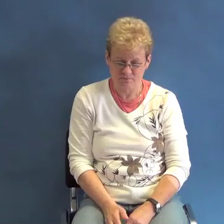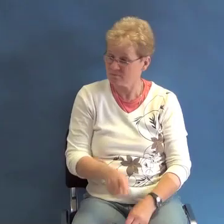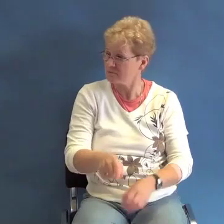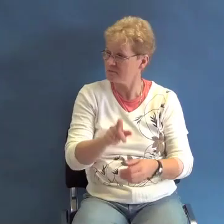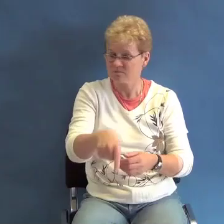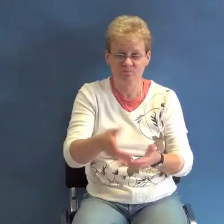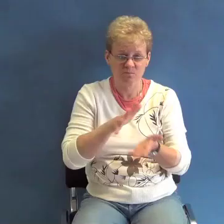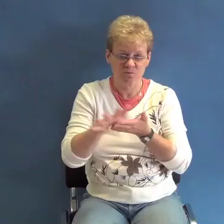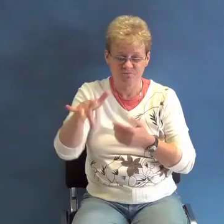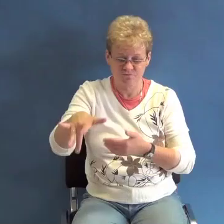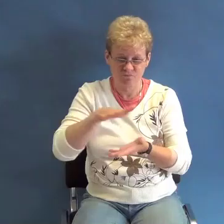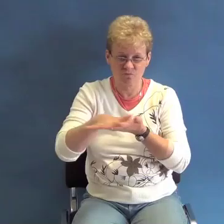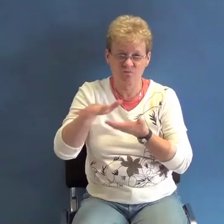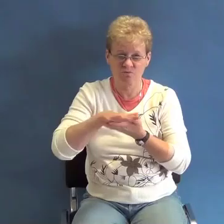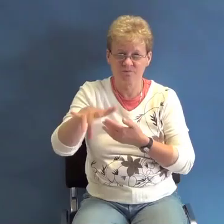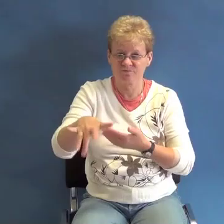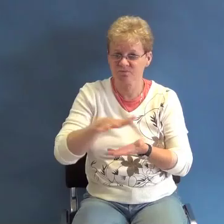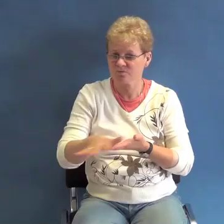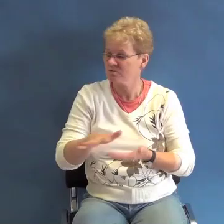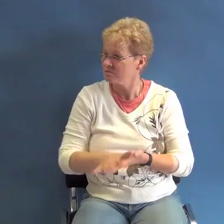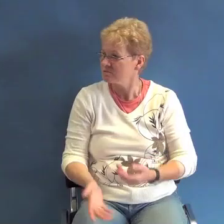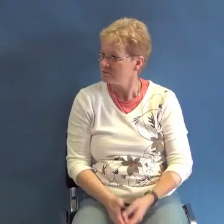To jest brudne, to jest w środku brudne, w środku brudne.